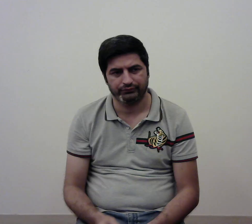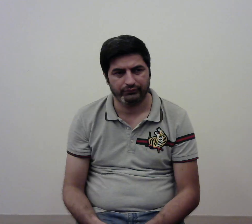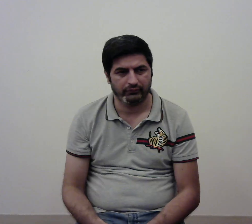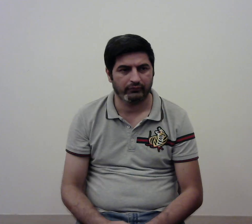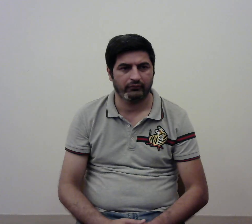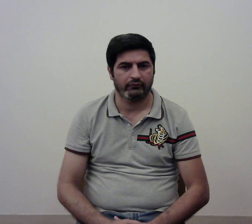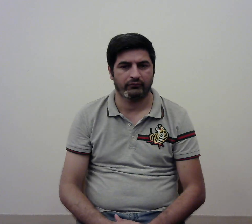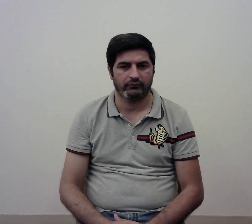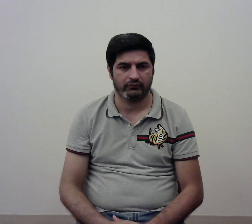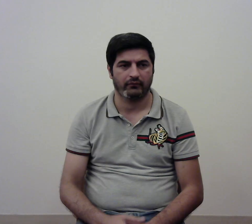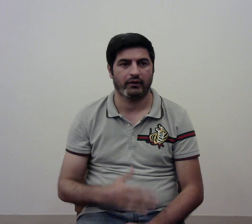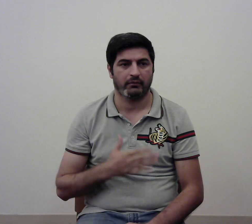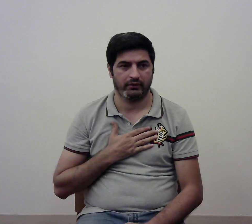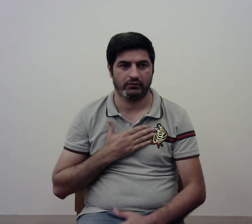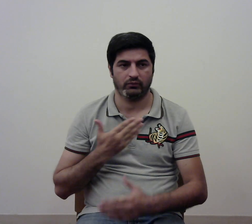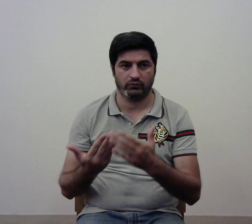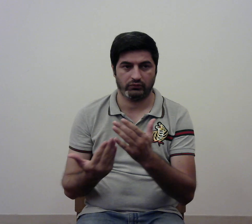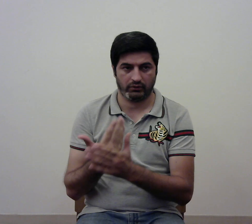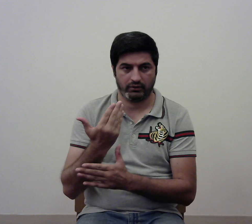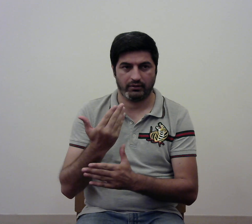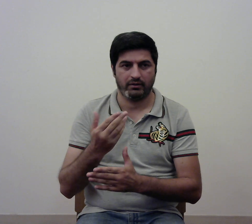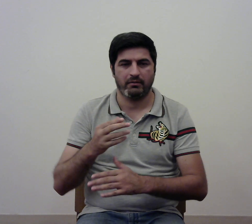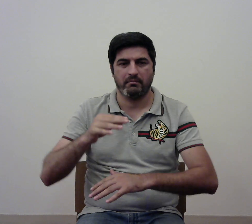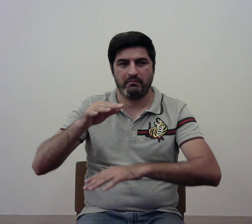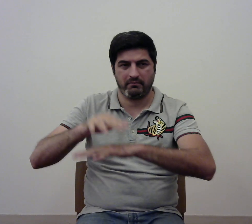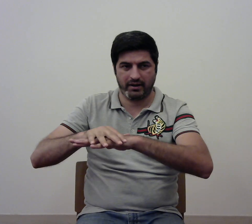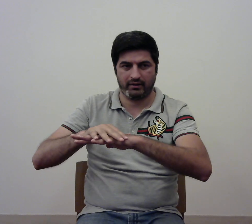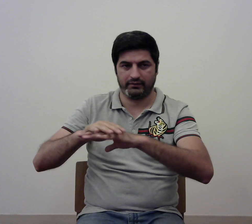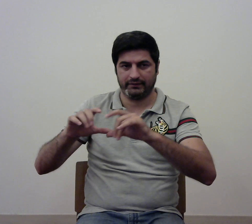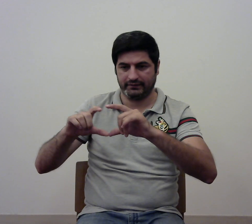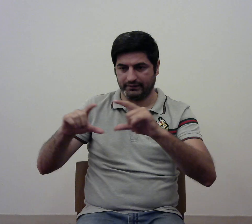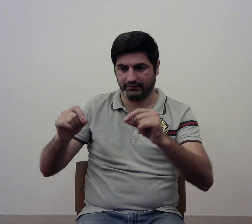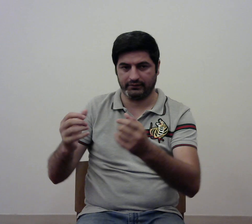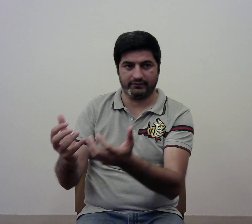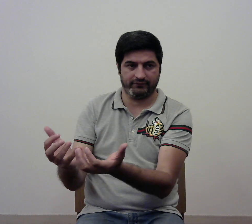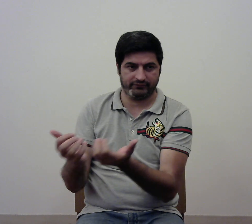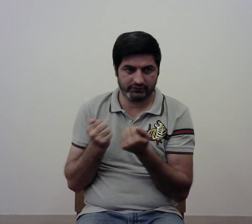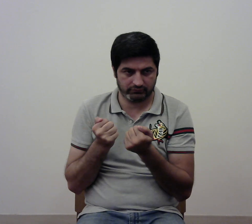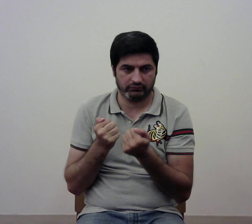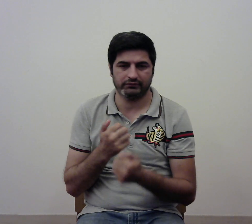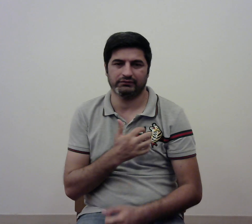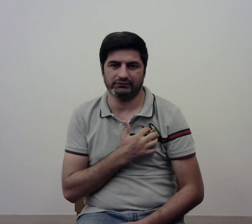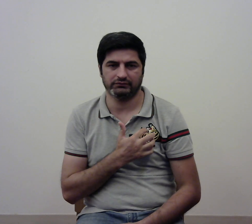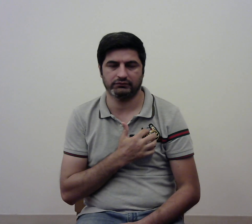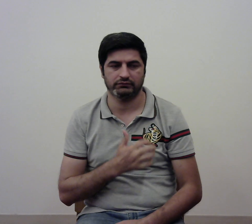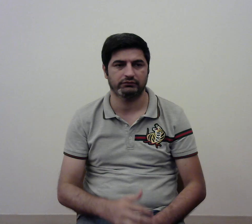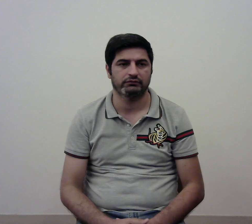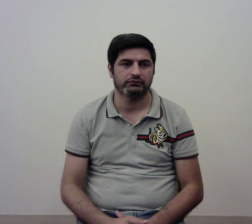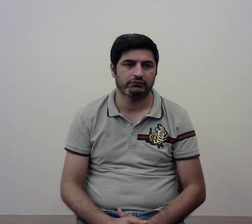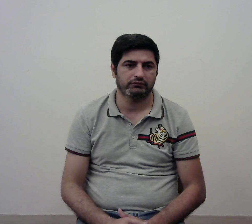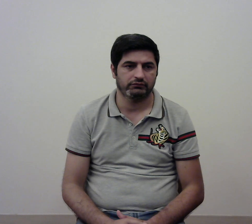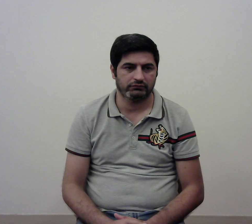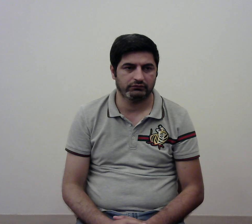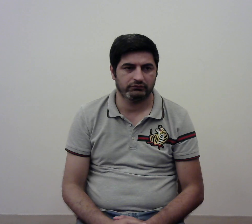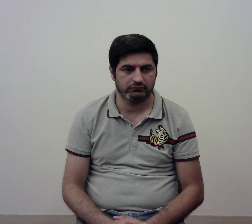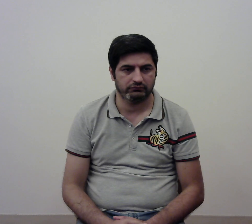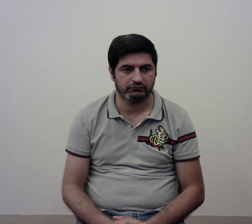Mən yeni bank kartı götürmək istəyirəm